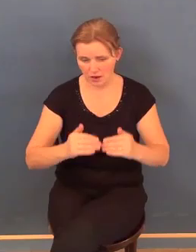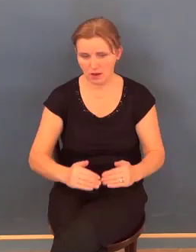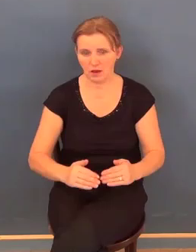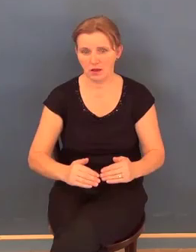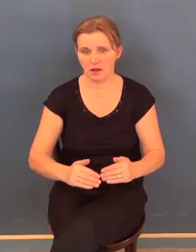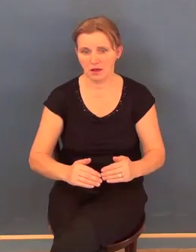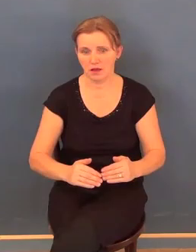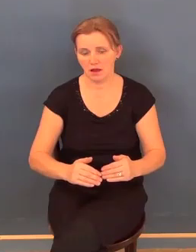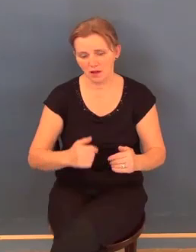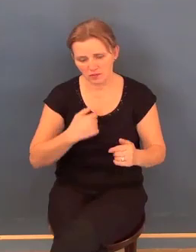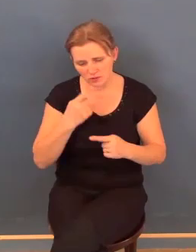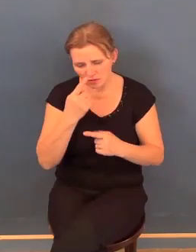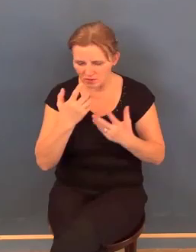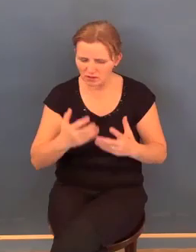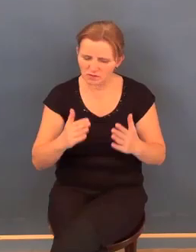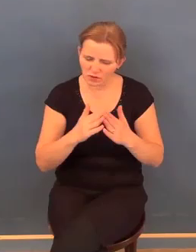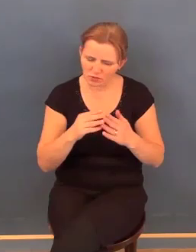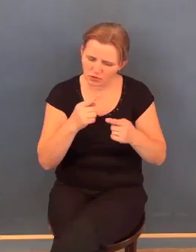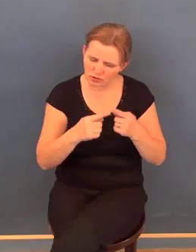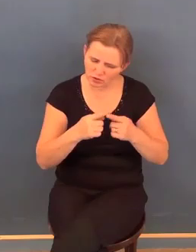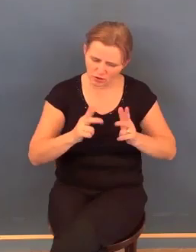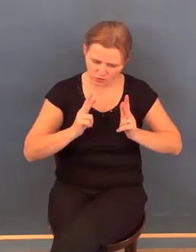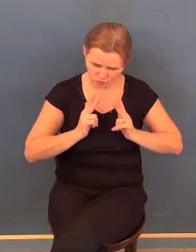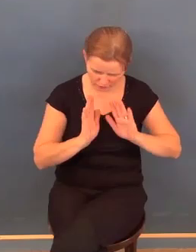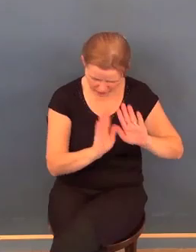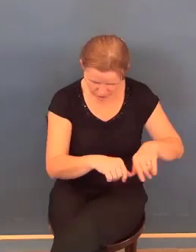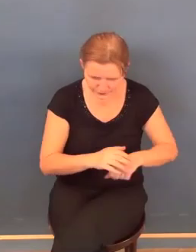Później chcę trochę odpocząć w domu.